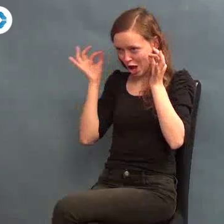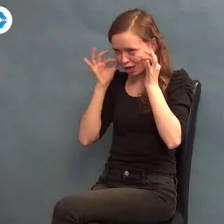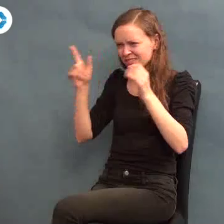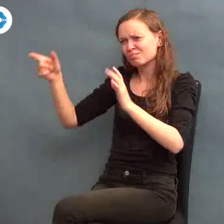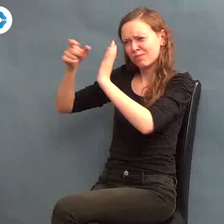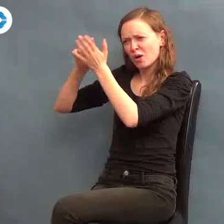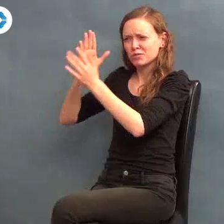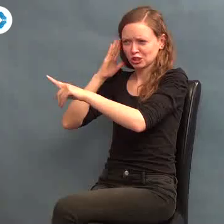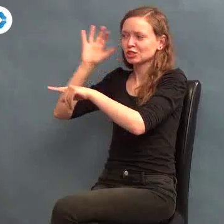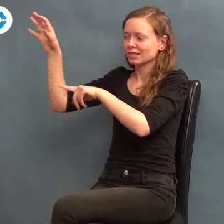W pokoju mieszka kot.